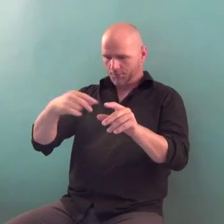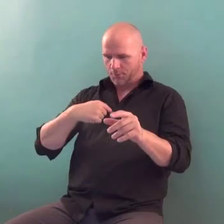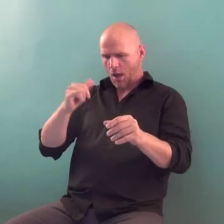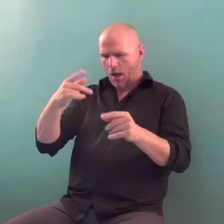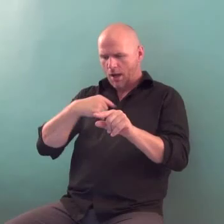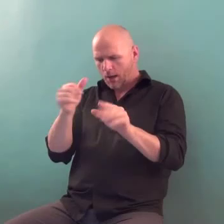Ja...